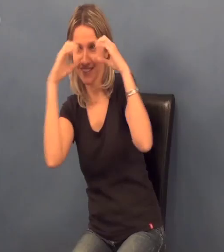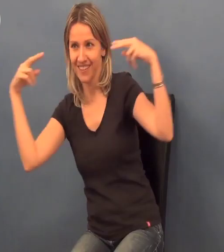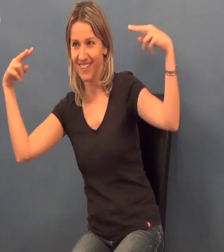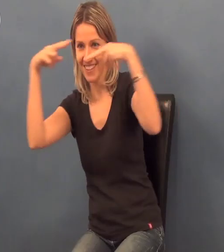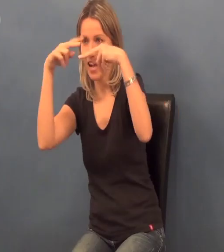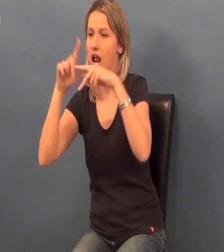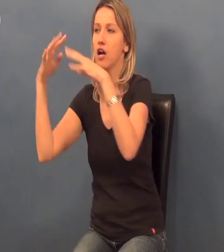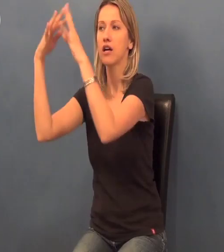Ale ptaszek jest w klatce.